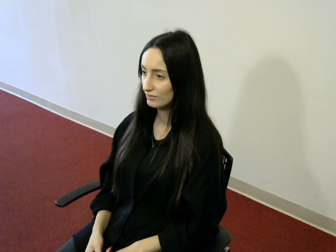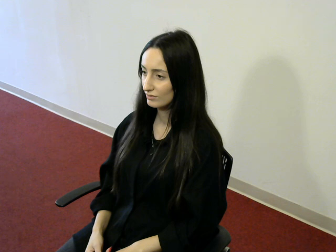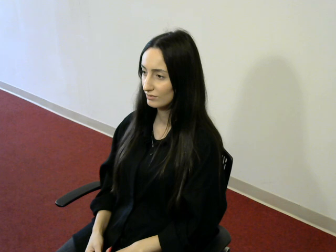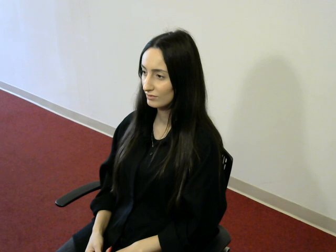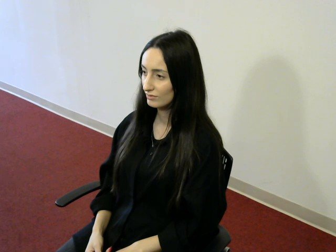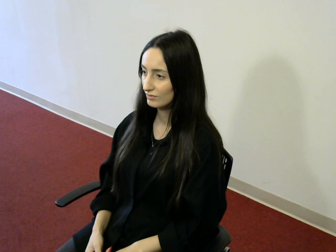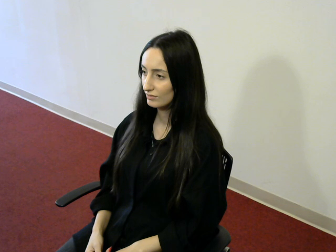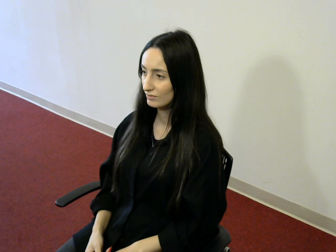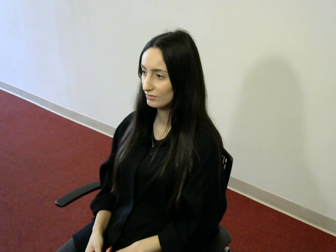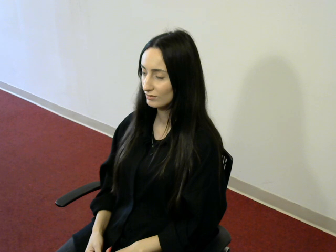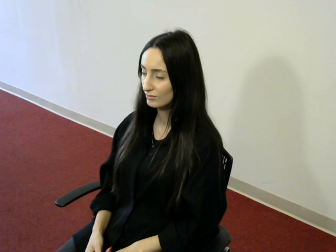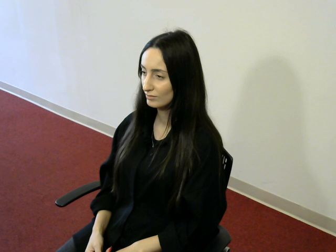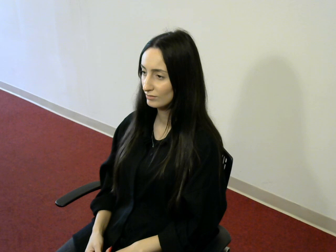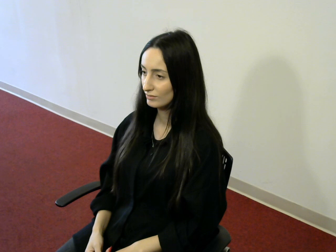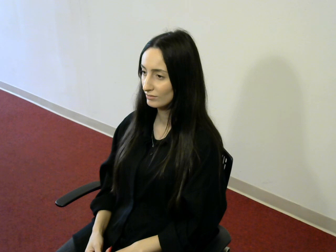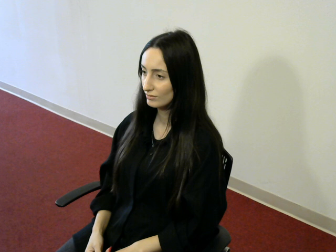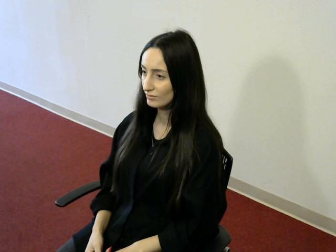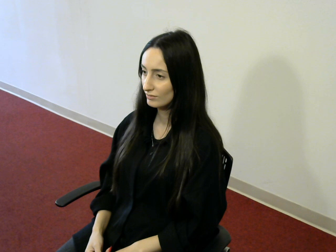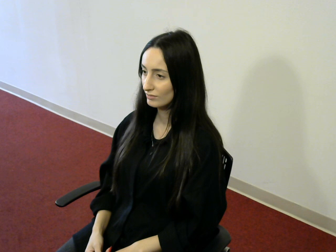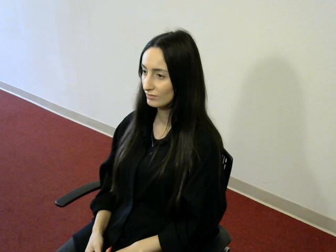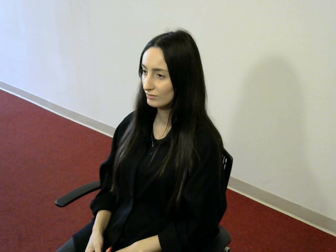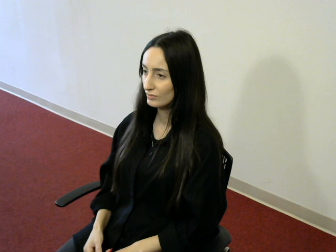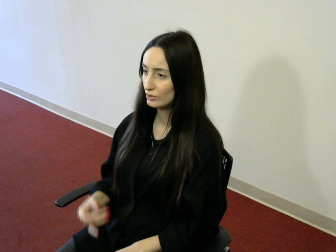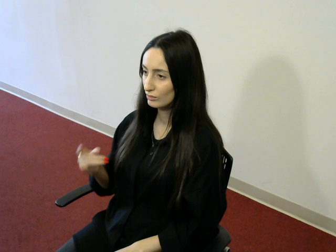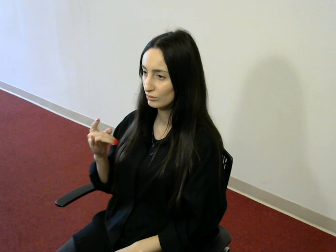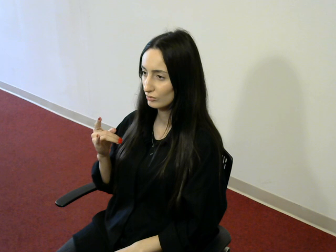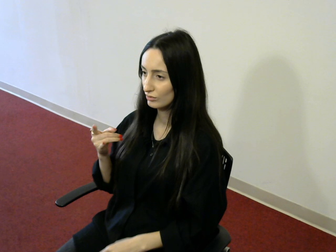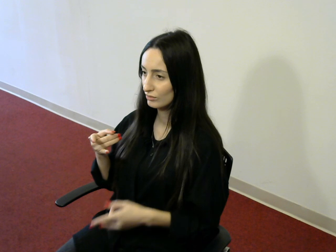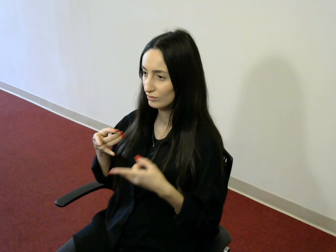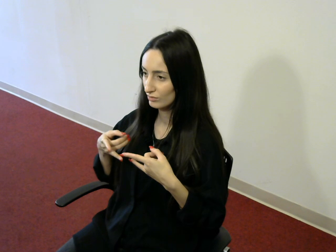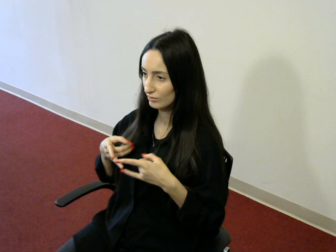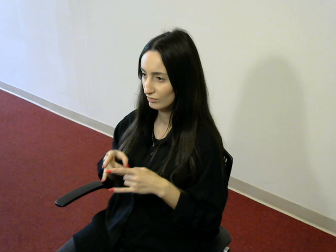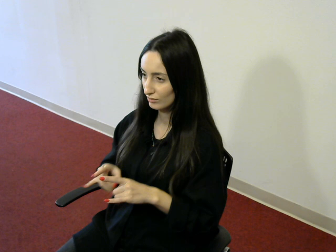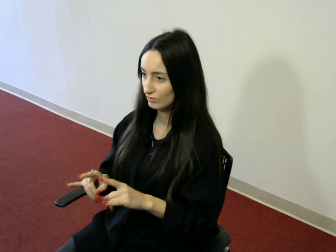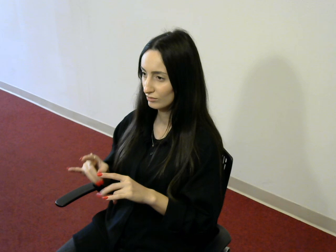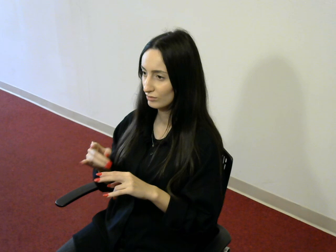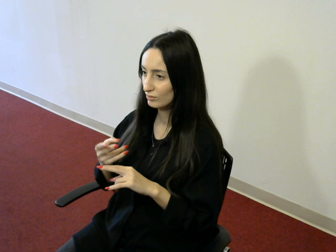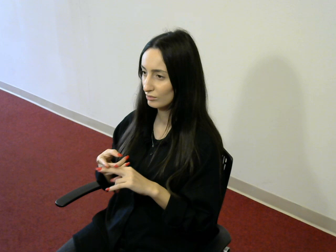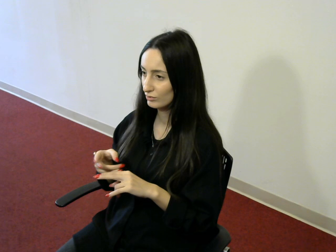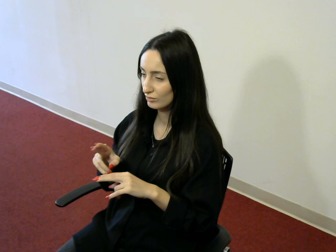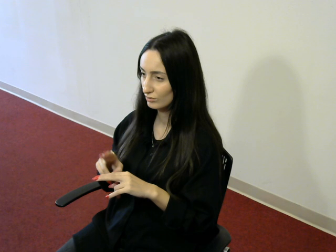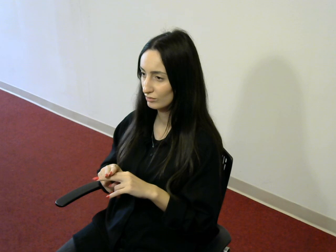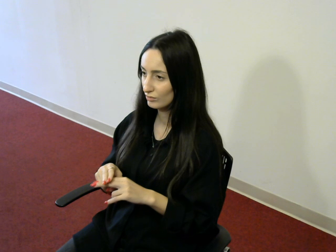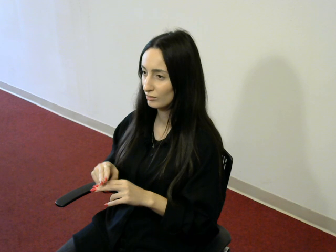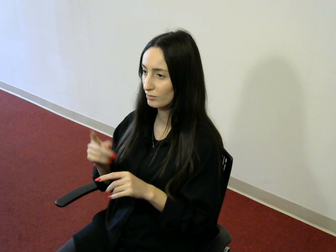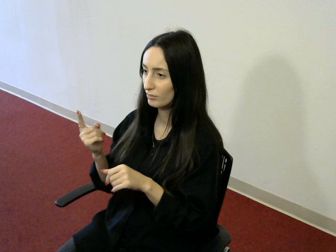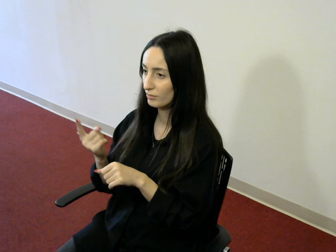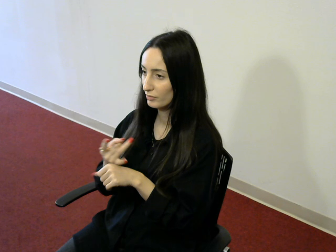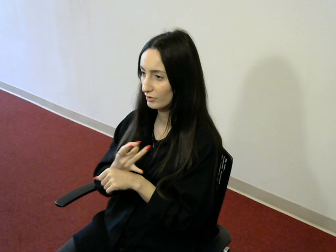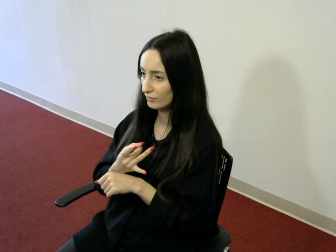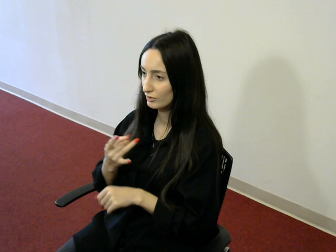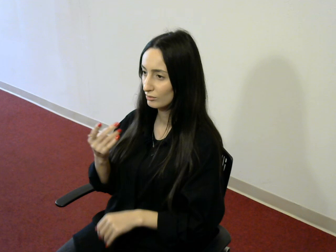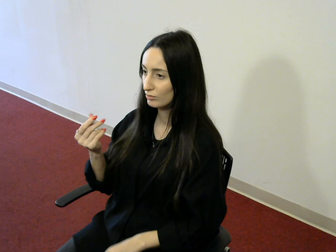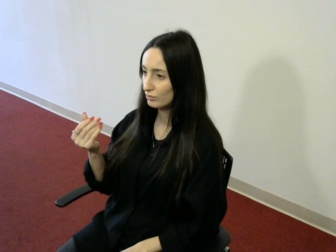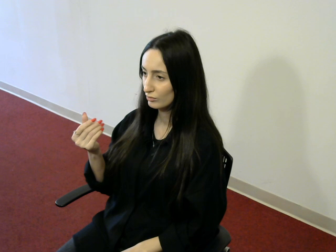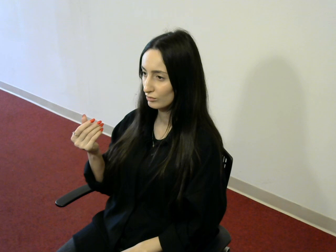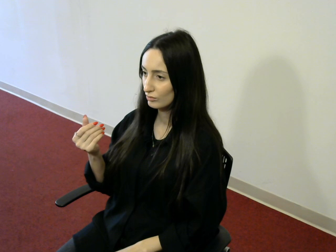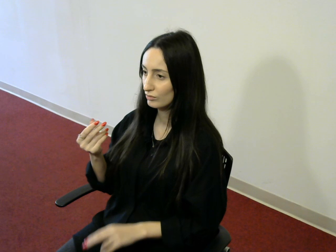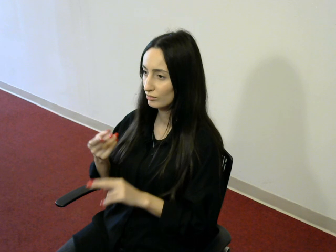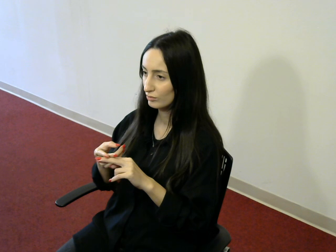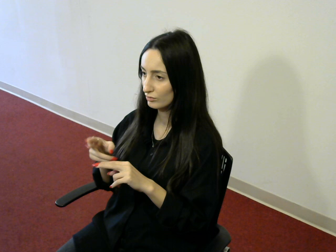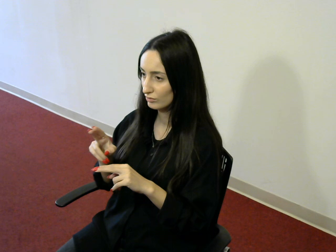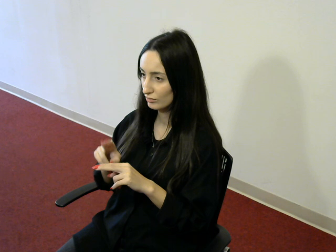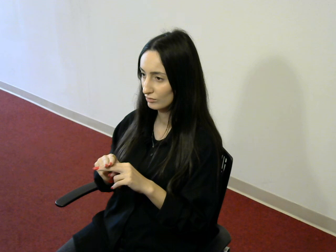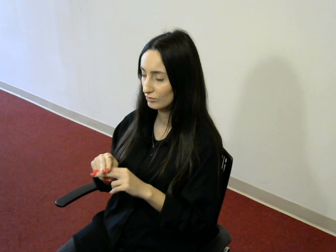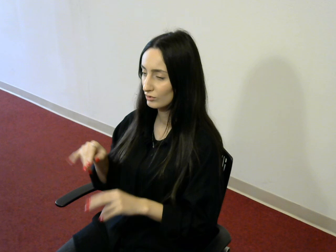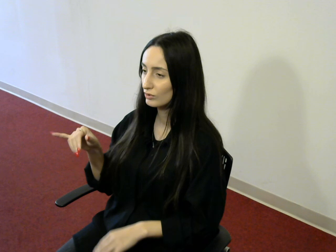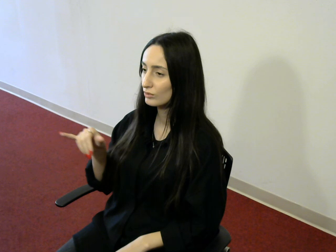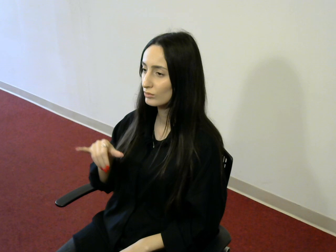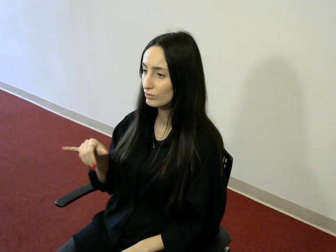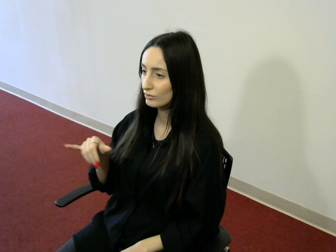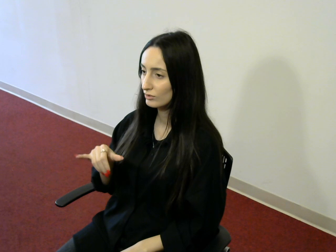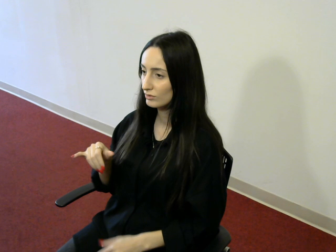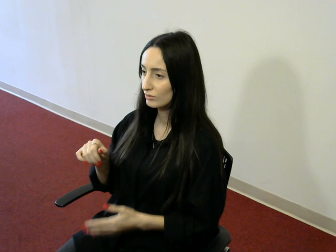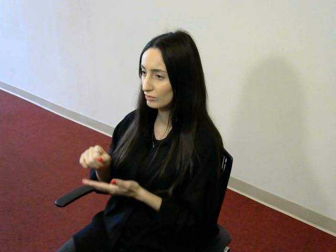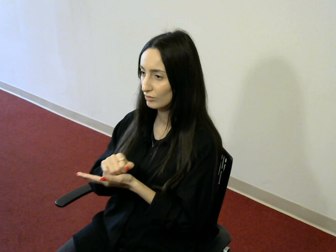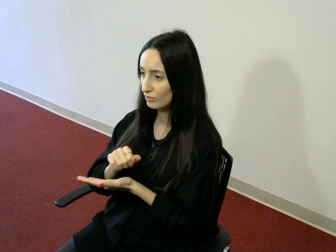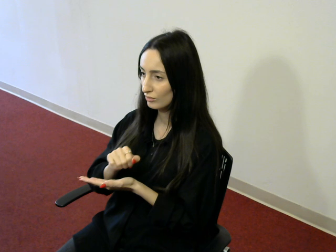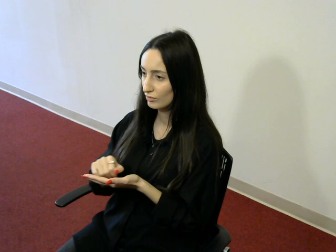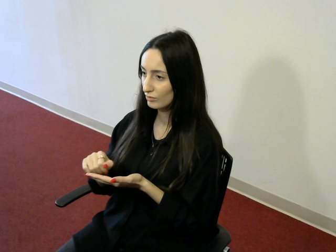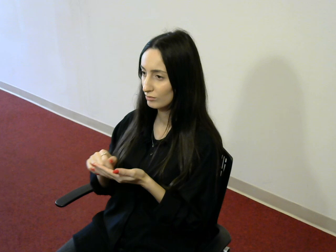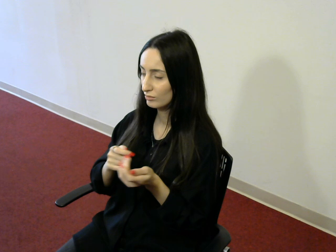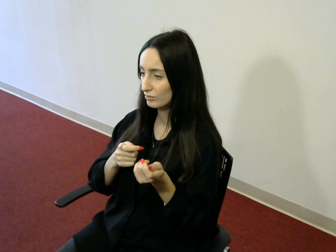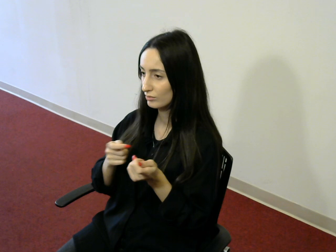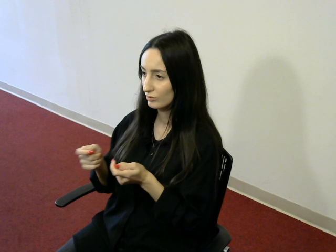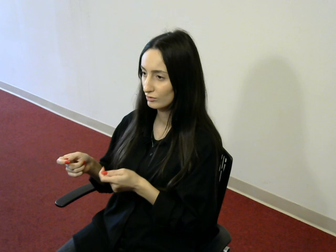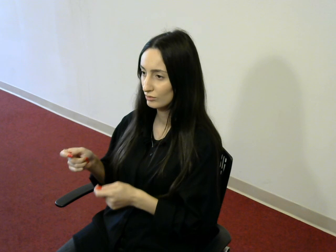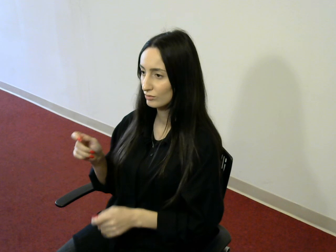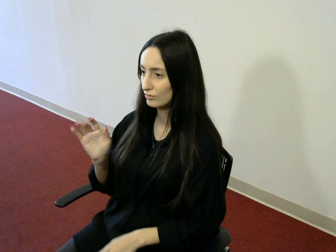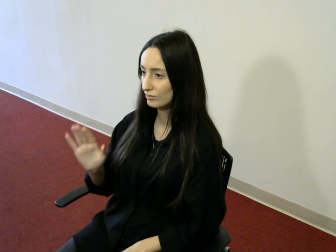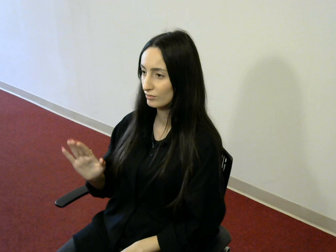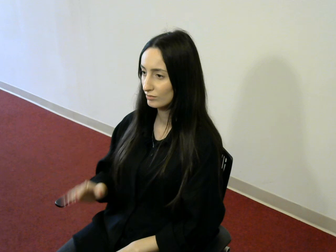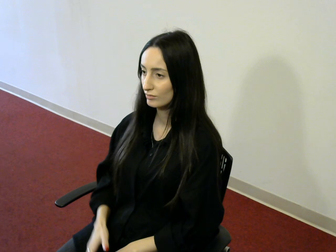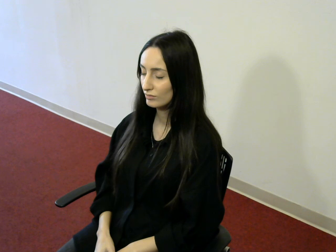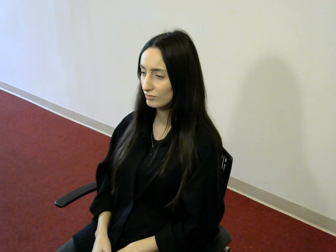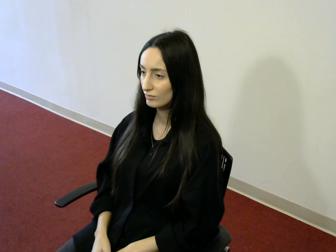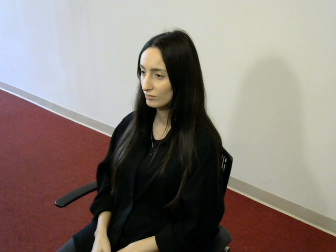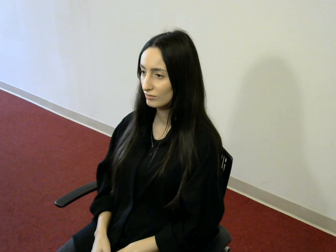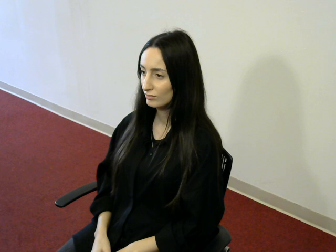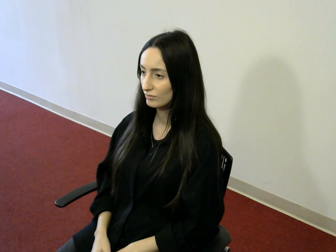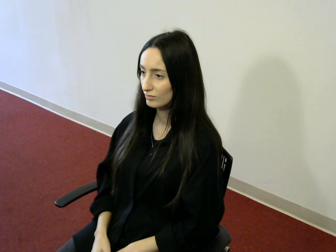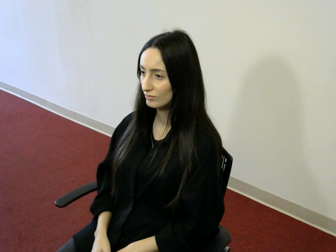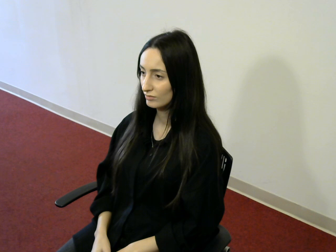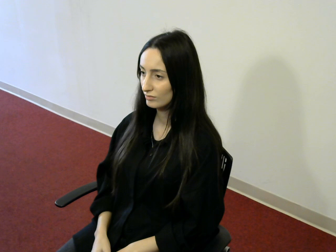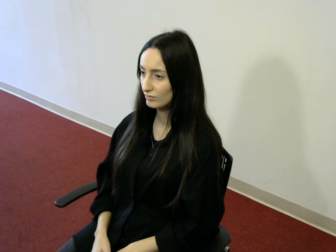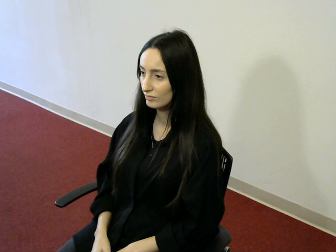Uşağın doğulmasına görə birdəfəlik müavinət üçün hansı sənədləri gətirməliyəm?